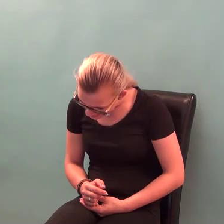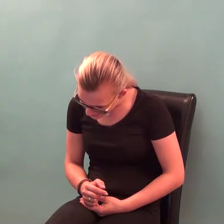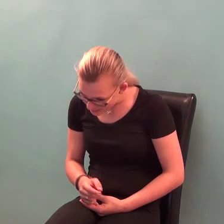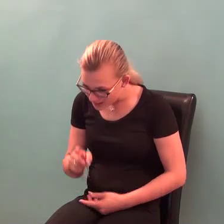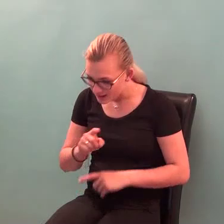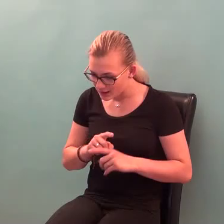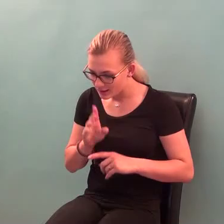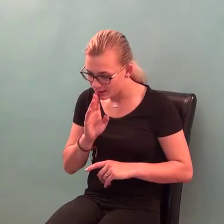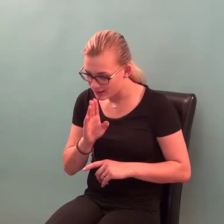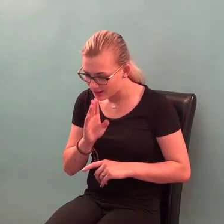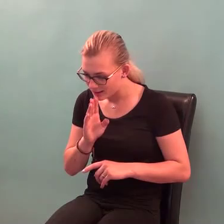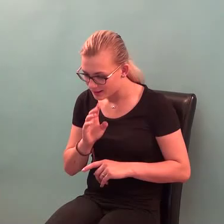Nie wolno chyba dlatego, że...